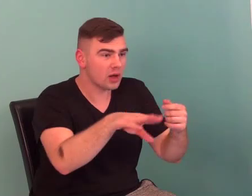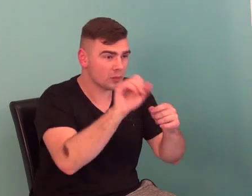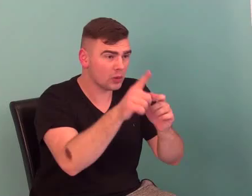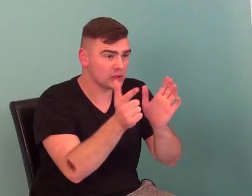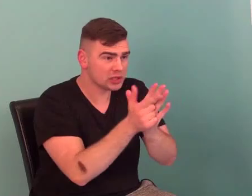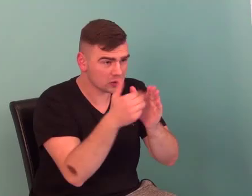Może jest, że kończysz o siedemnastej?